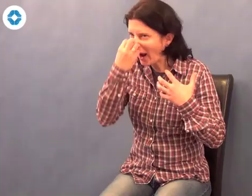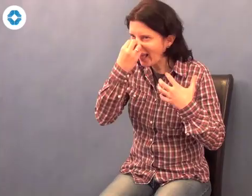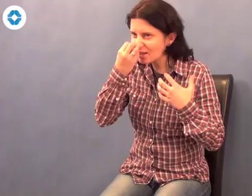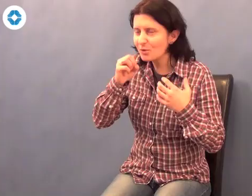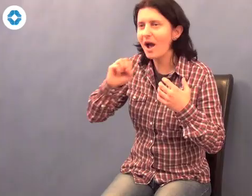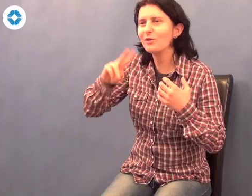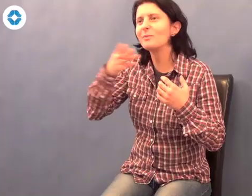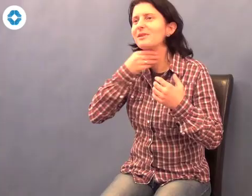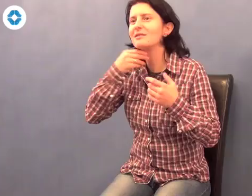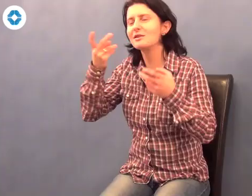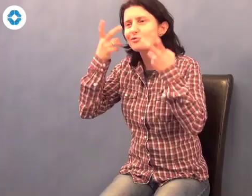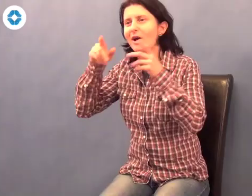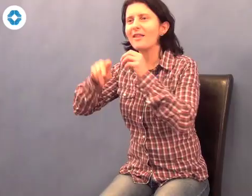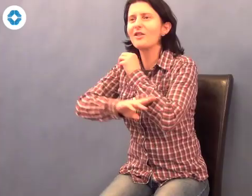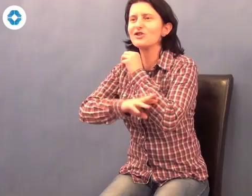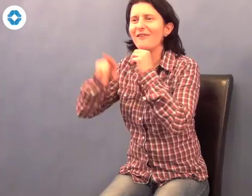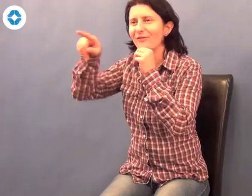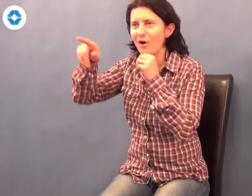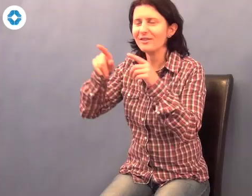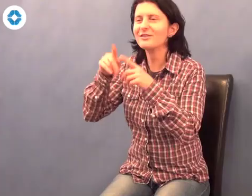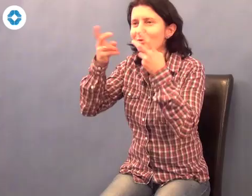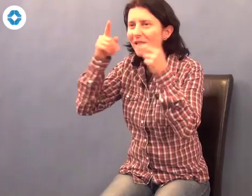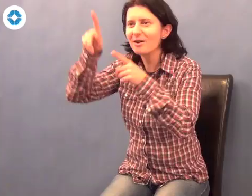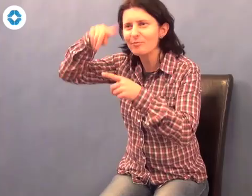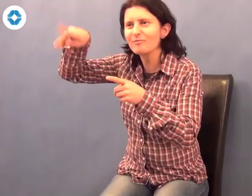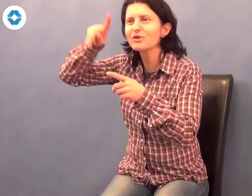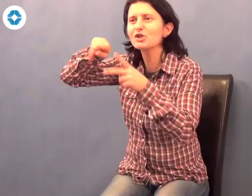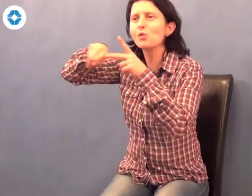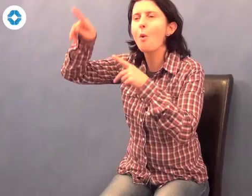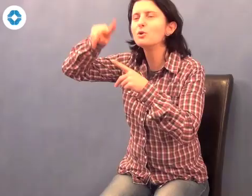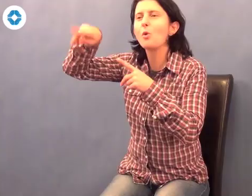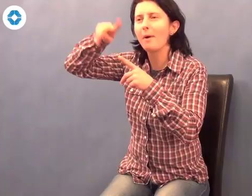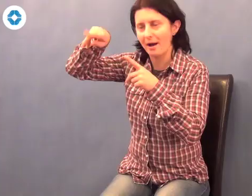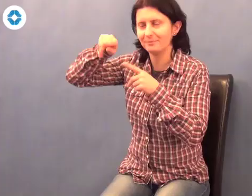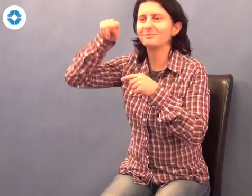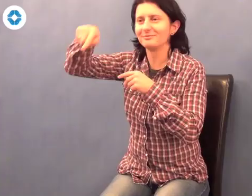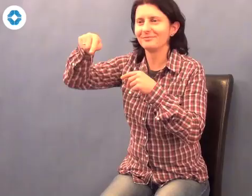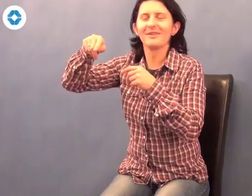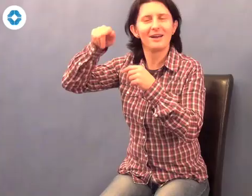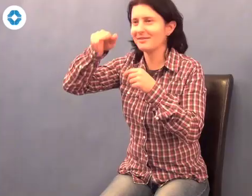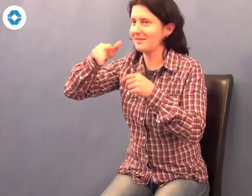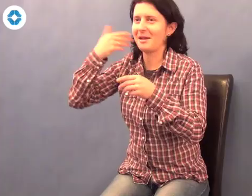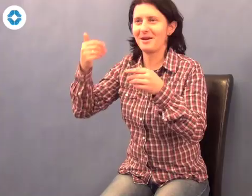A na drugim obrazku pies też szuka czegoś na drzewie, w dziupli, ale tam też nie ma.